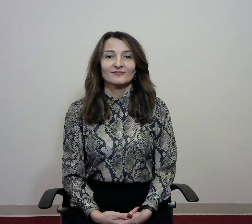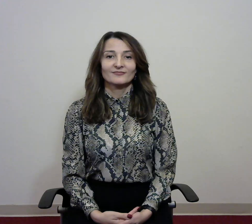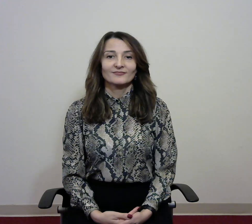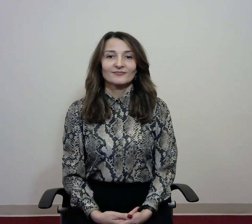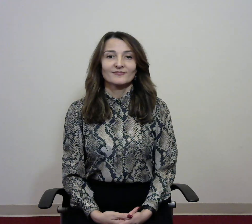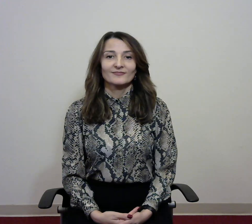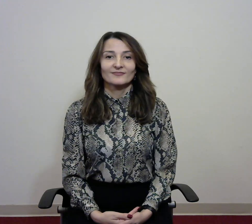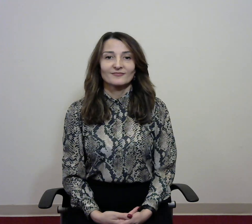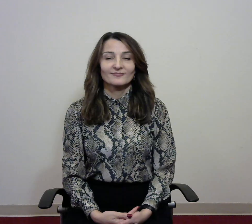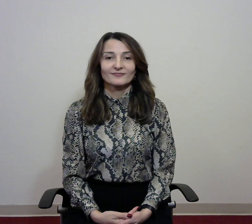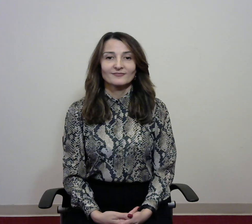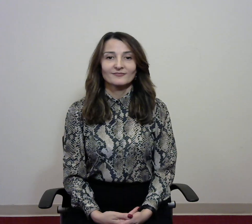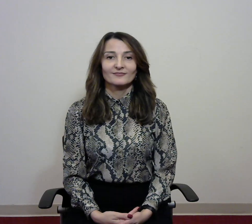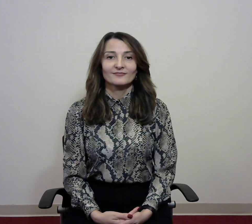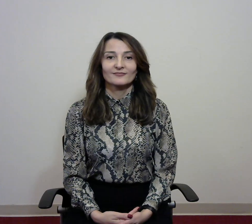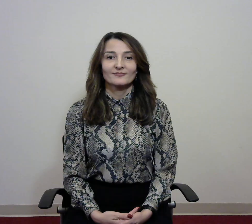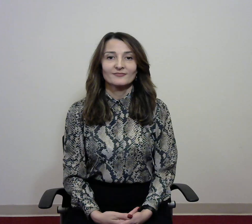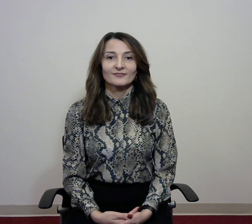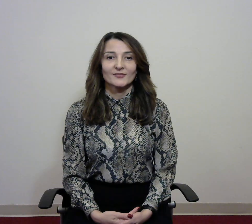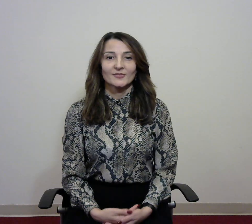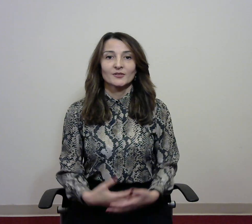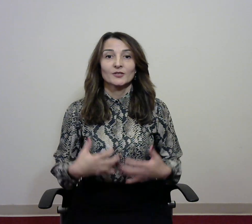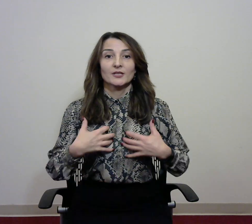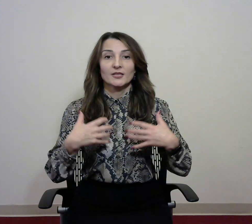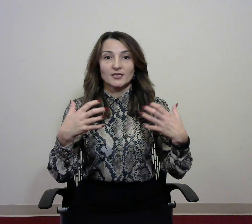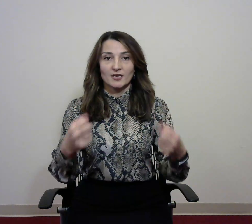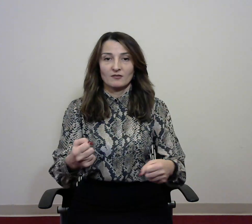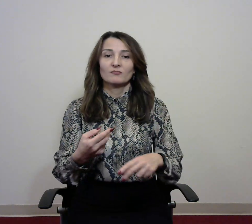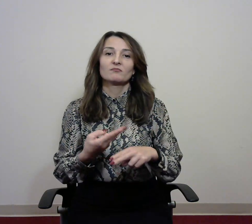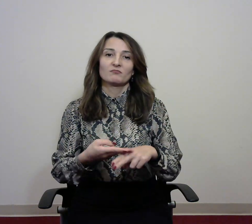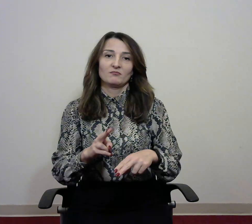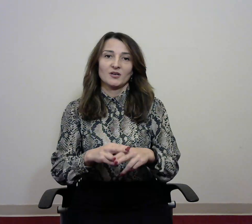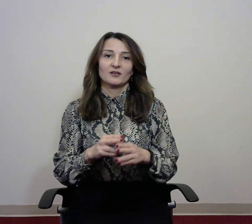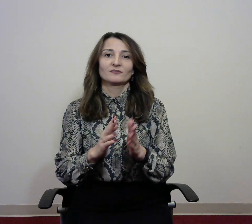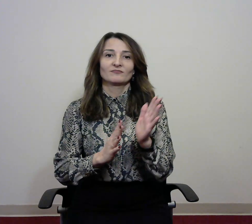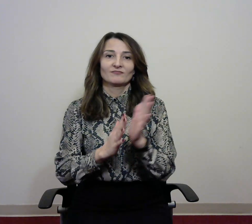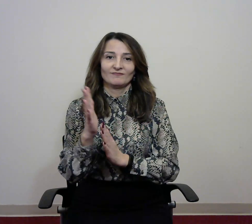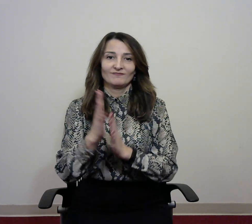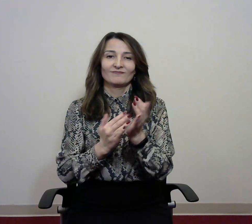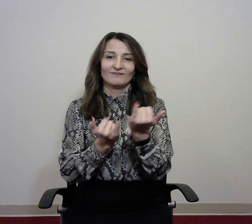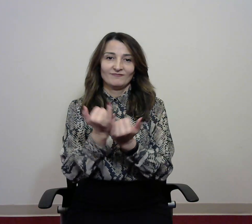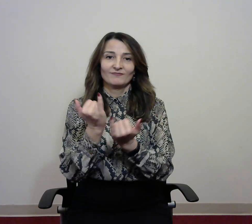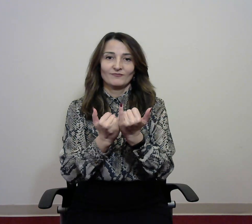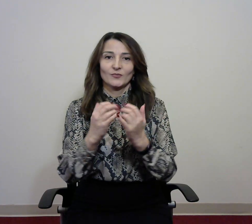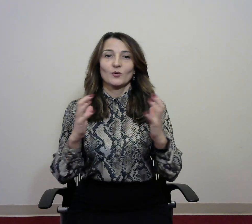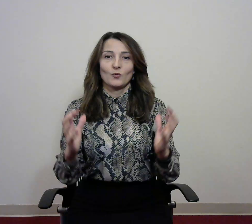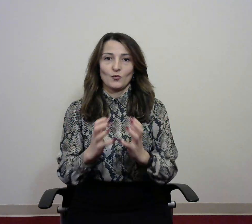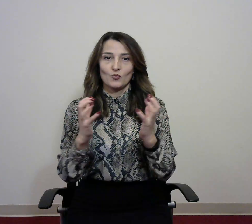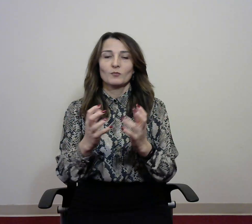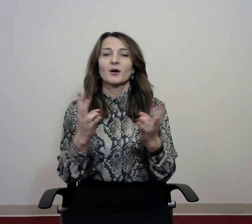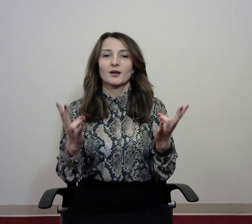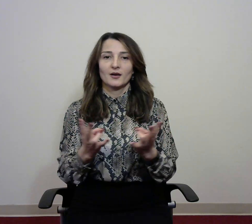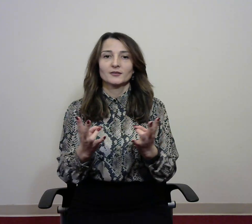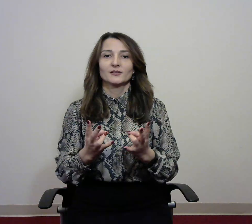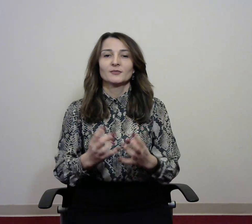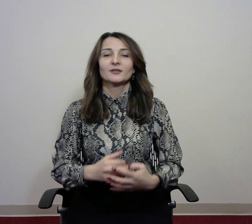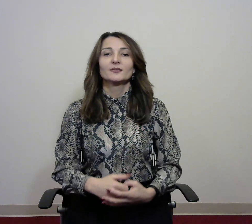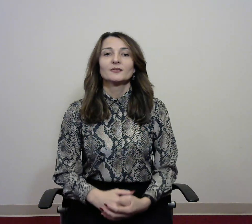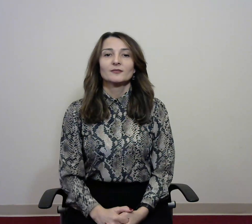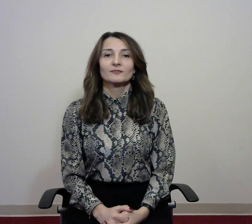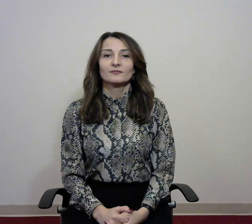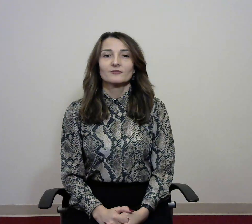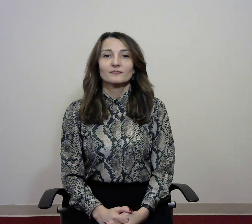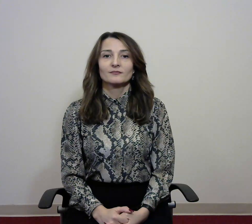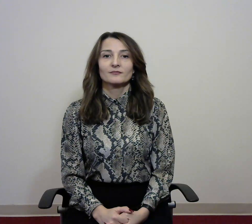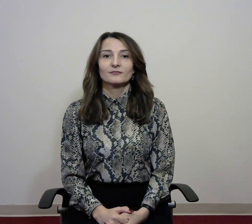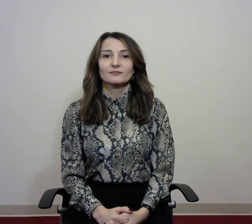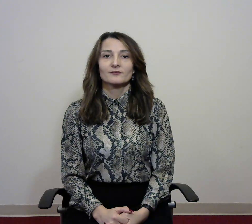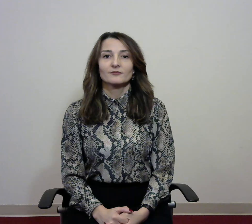Sağlamlığımız üçün bitkiləri qorumaq lazımdır